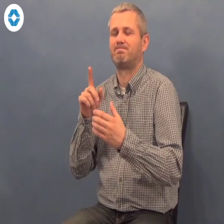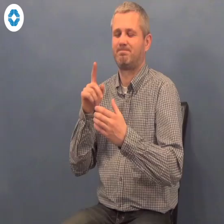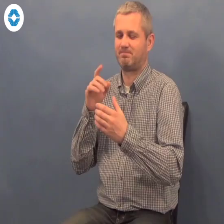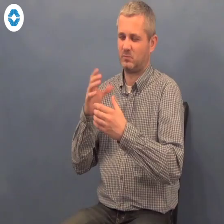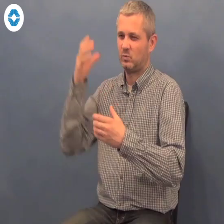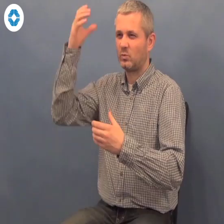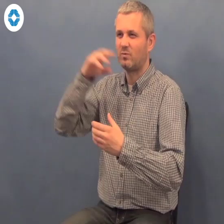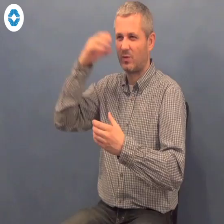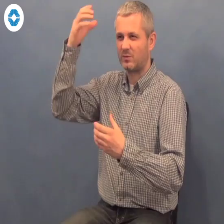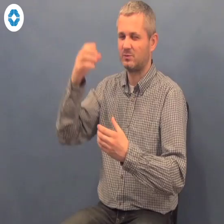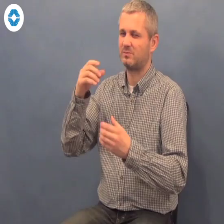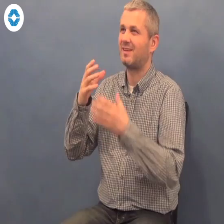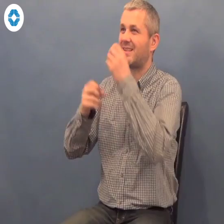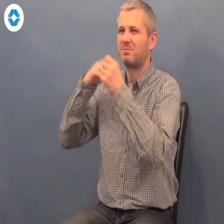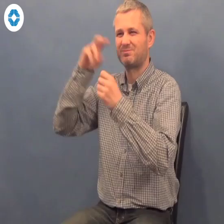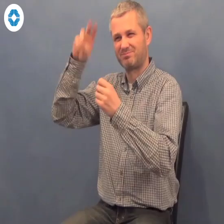Po rynnie już wchodził, ale spadł.